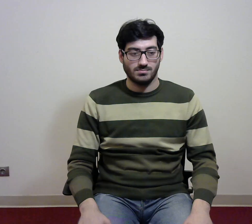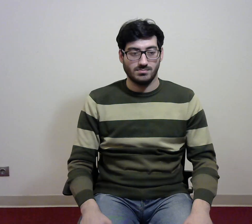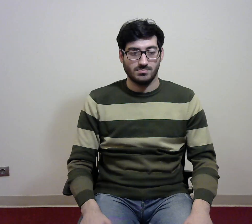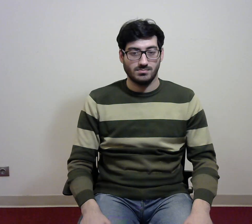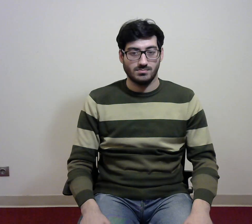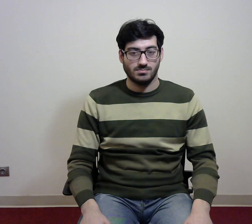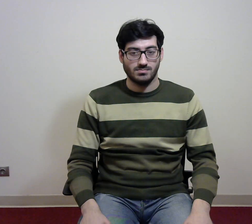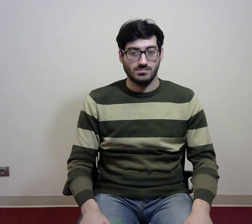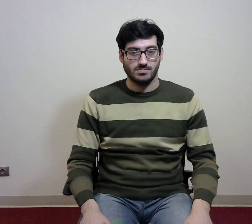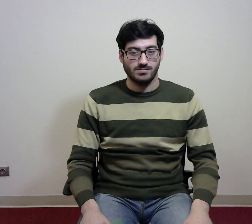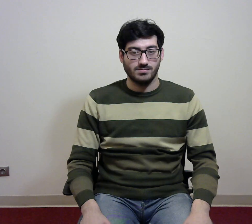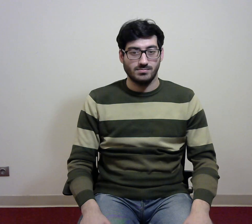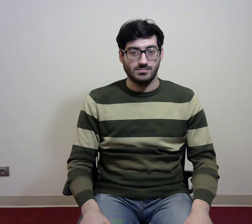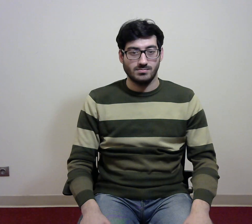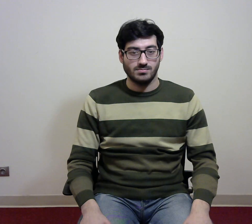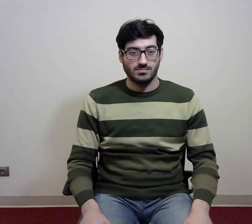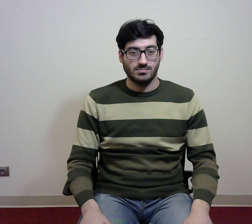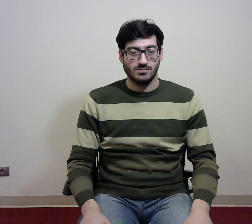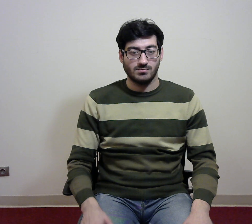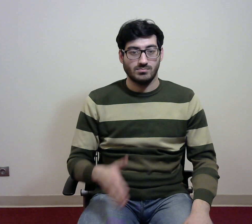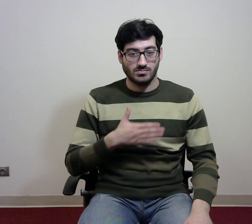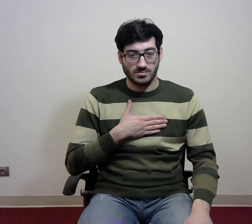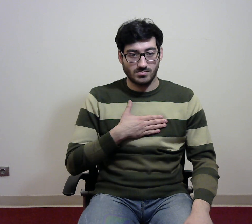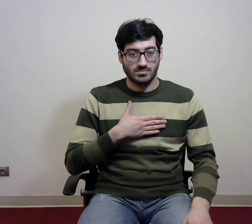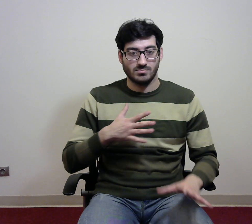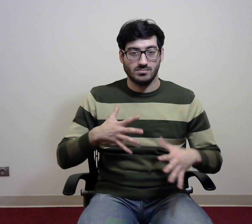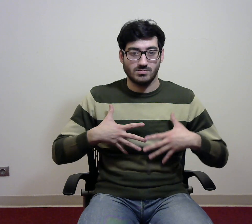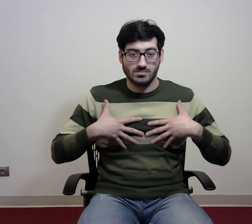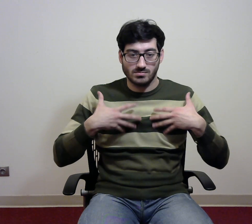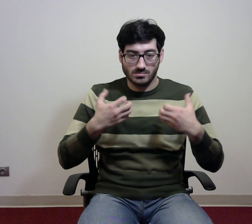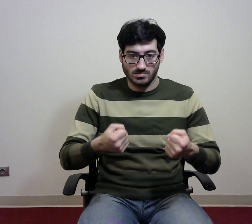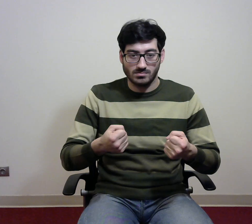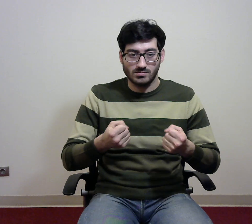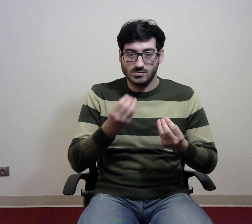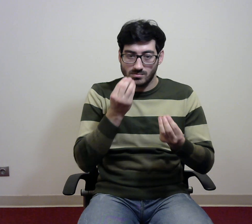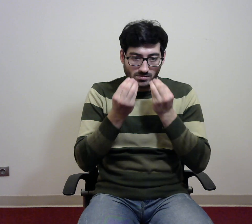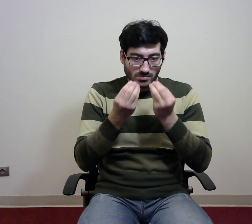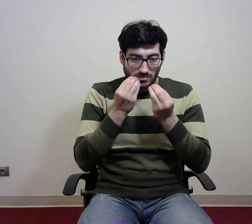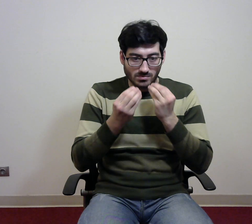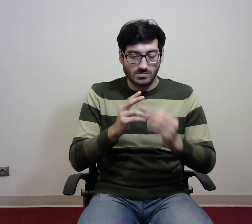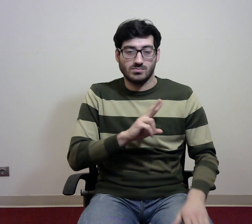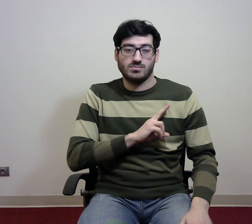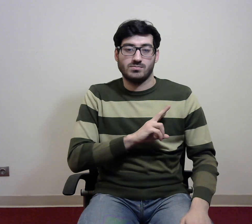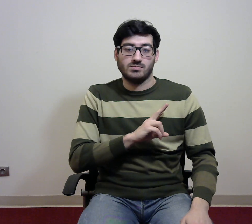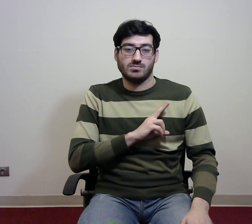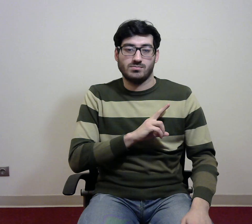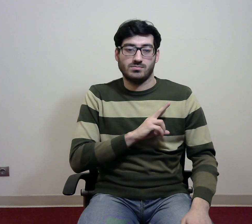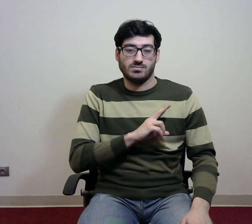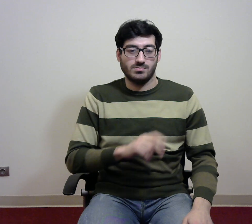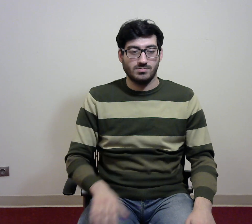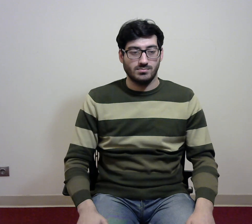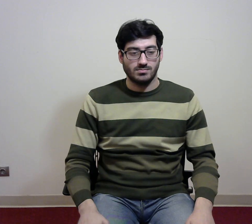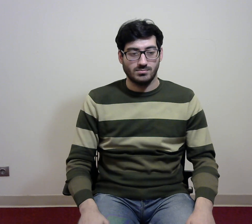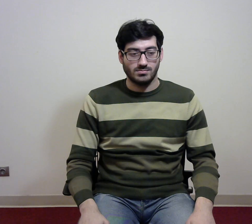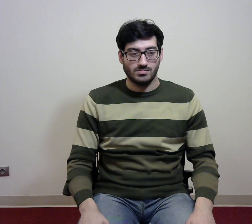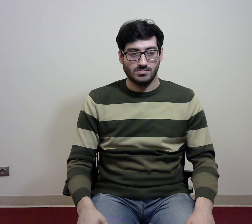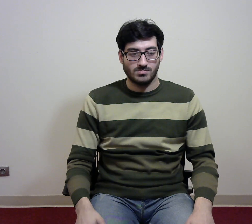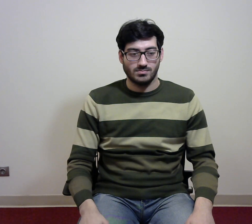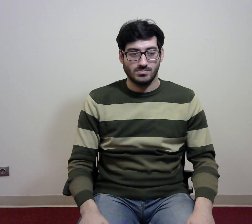Mən sağlam qidalanmağı sevirəm